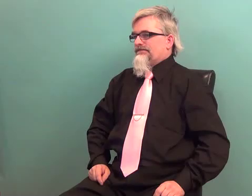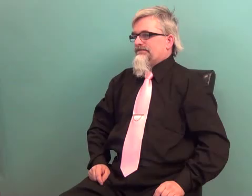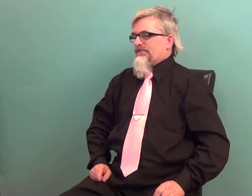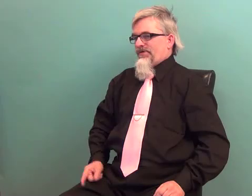Nie wolno tak.